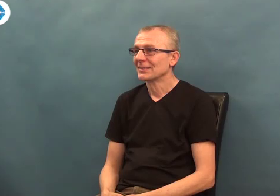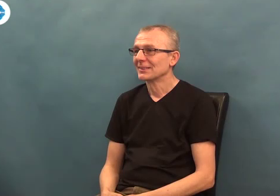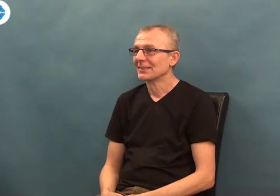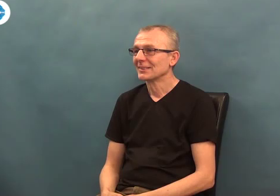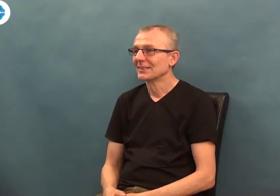Jestem zajęty.